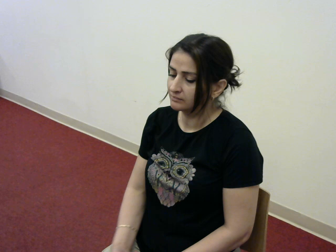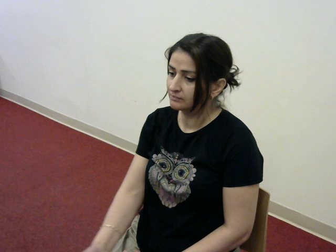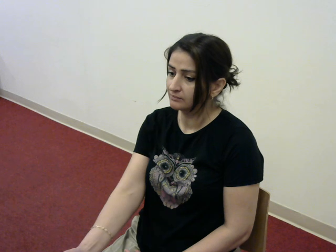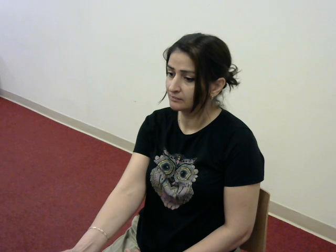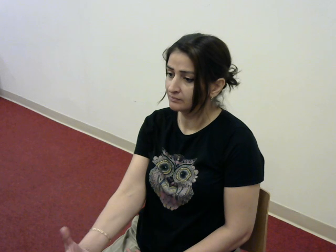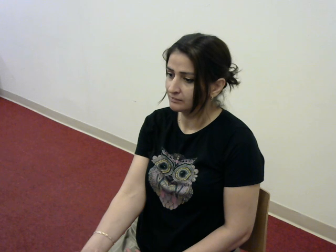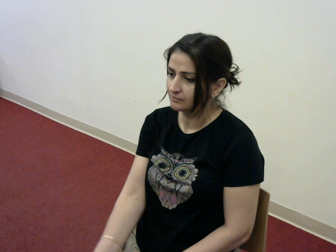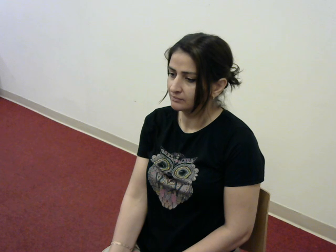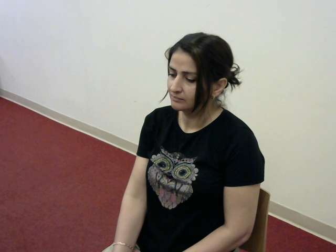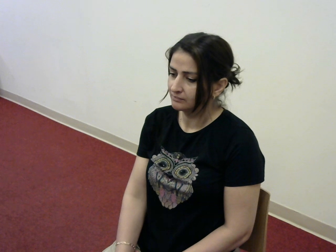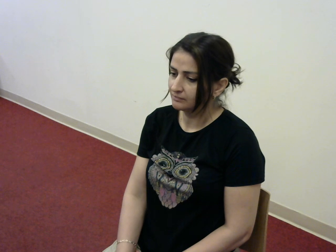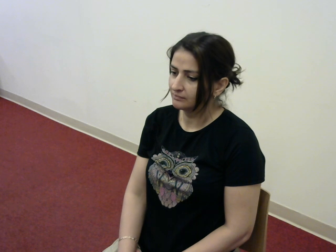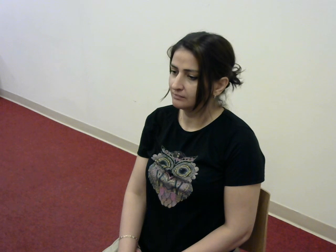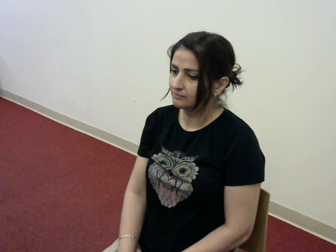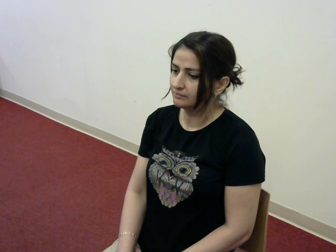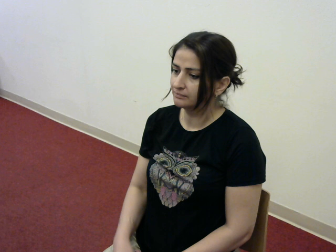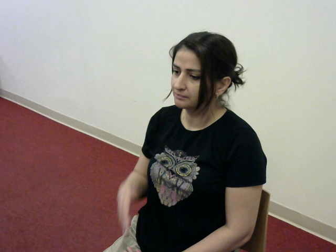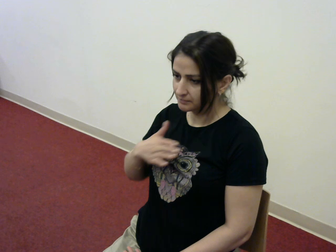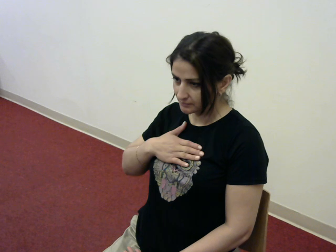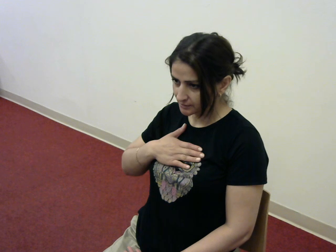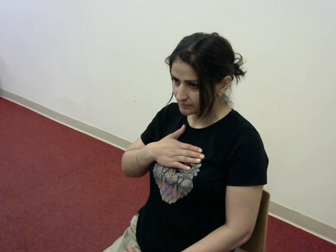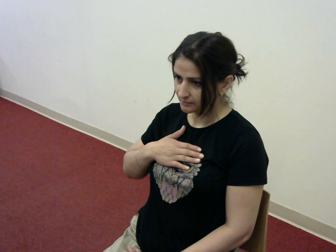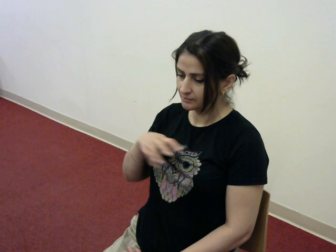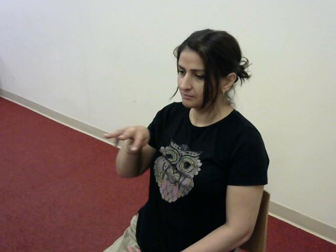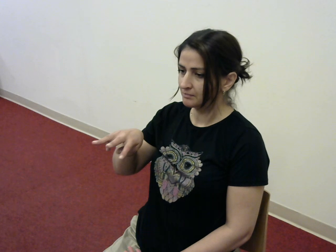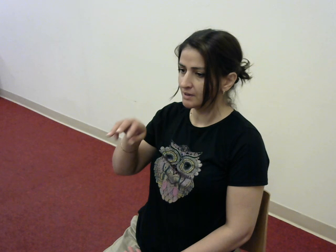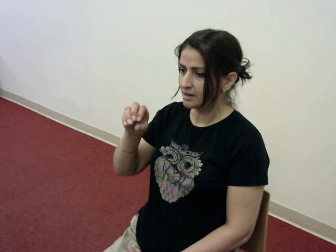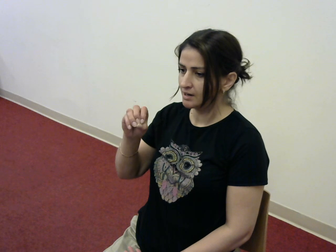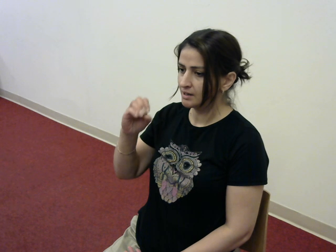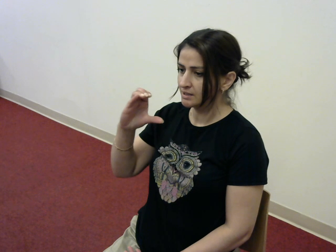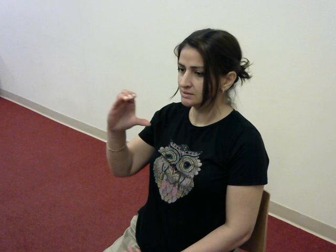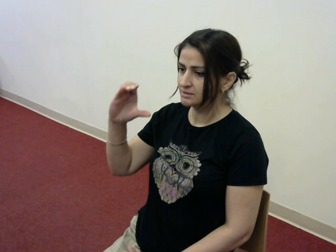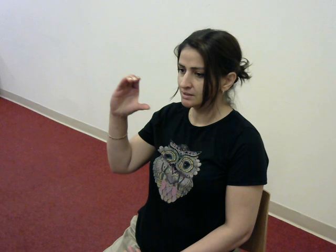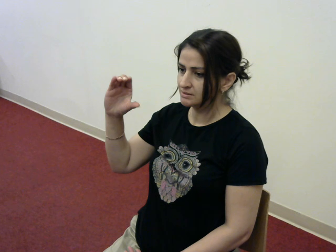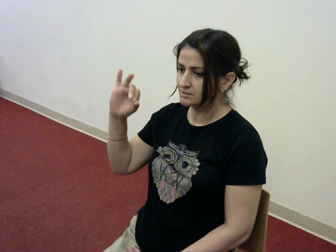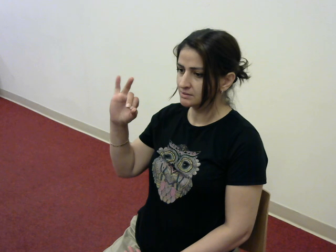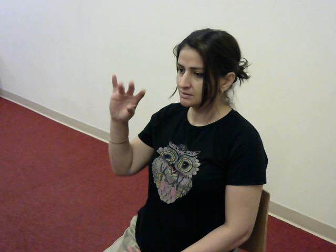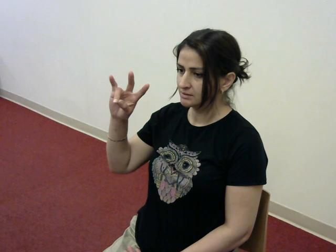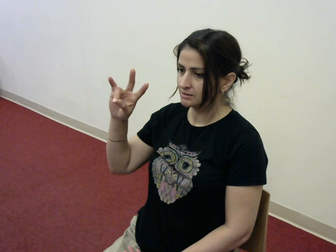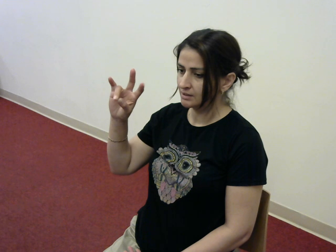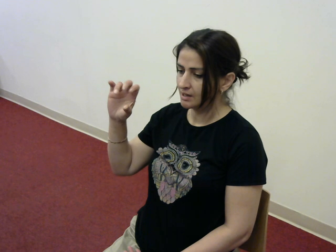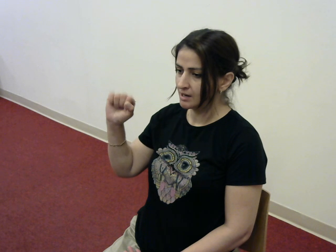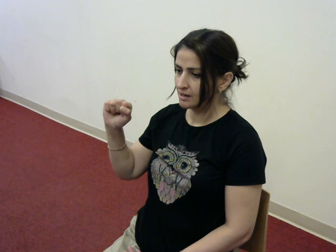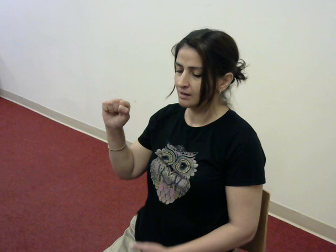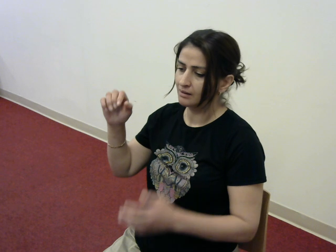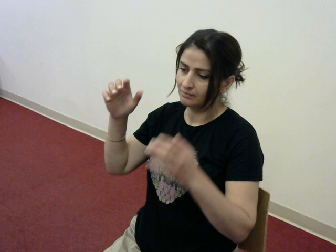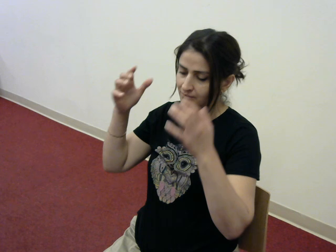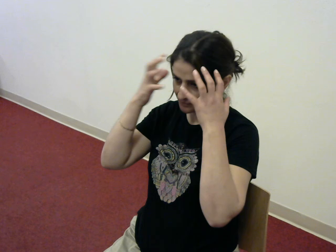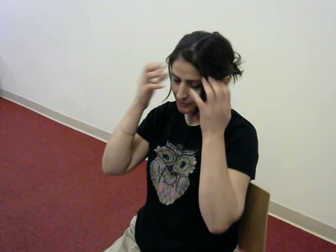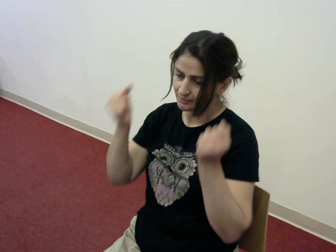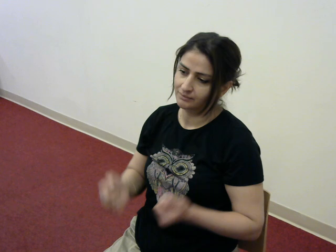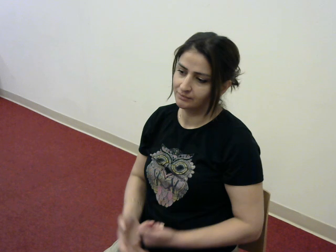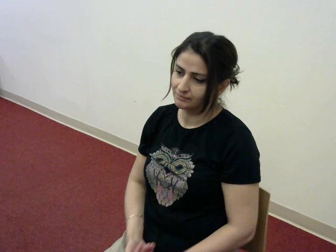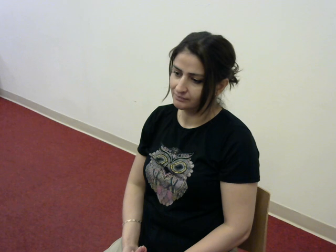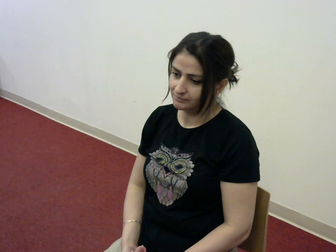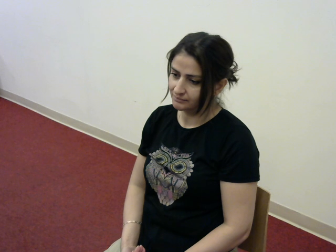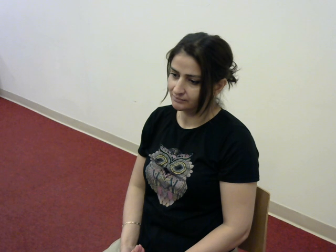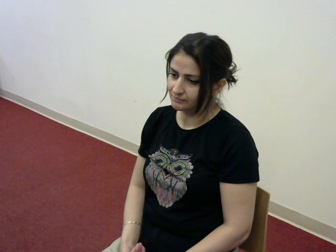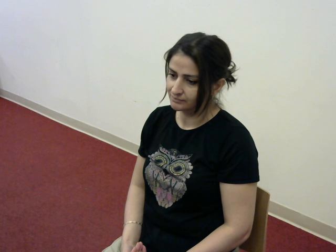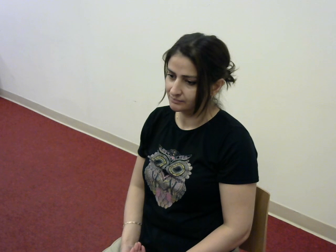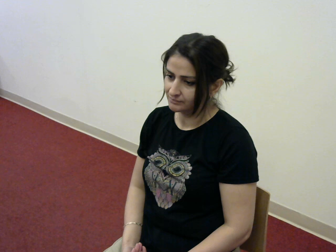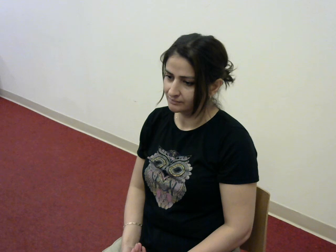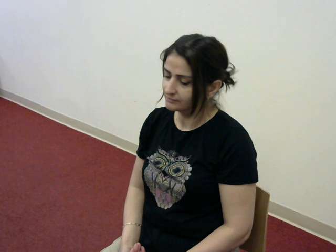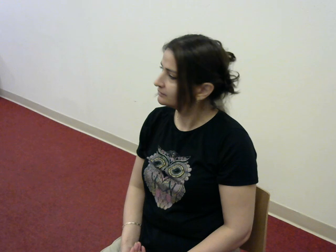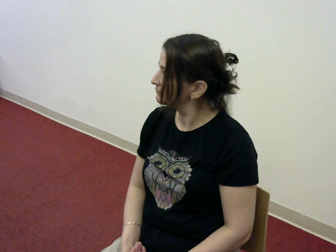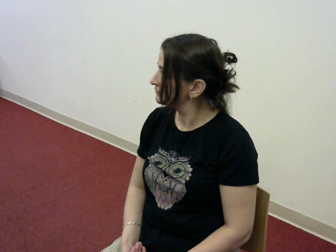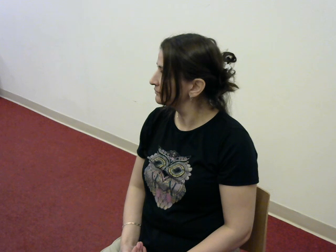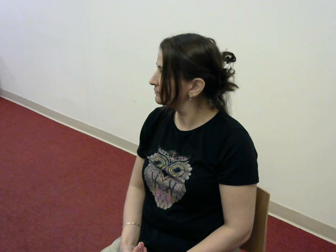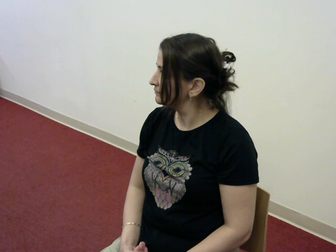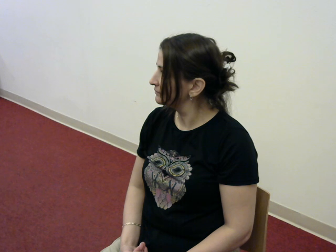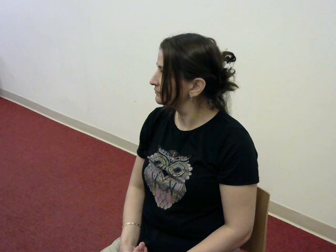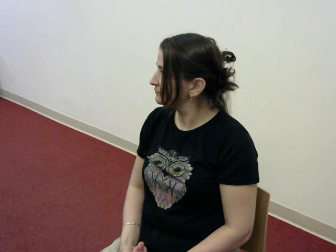Mən Messinin fanatıyam